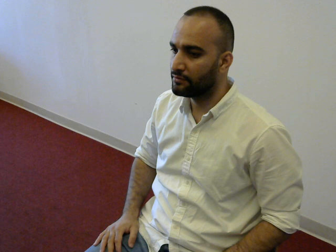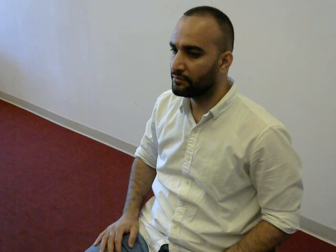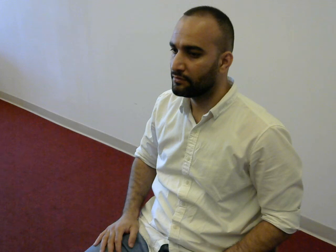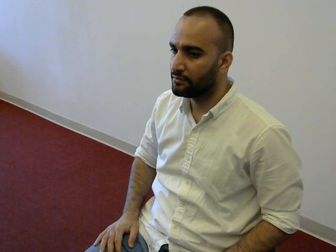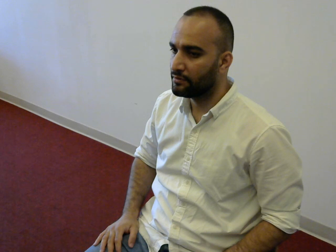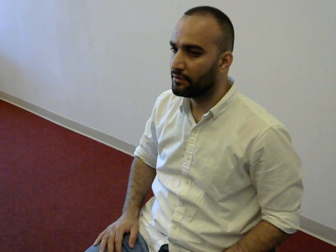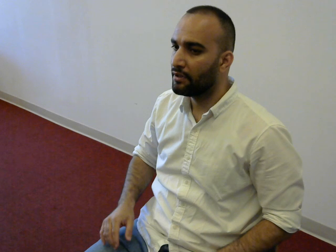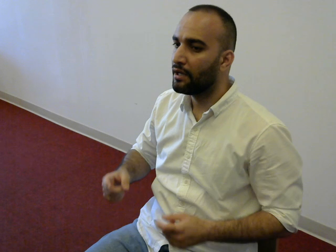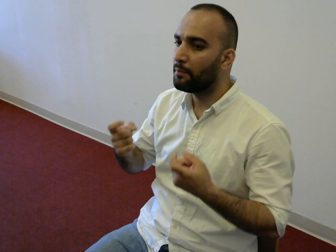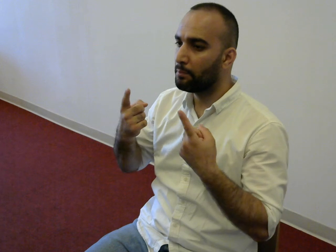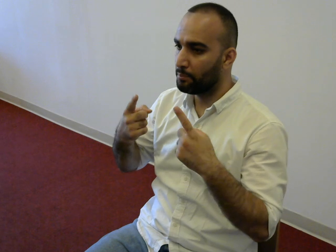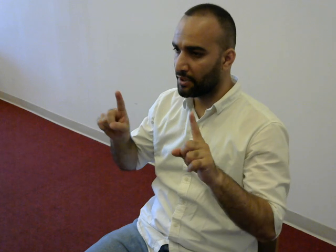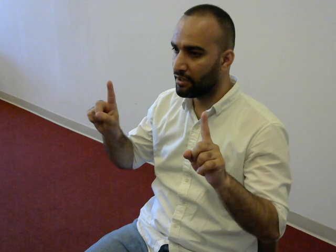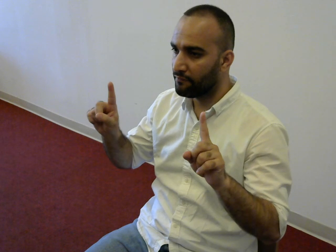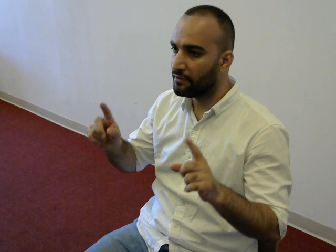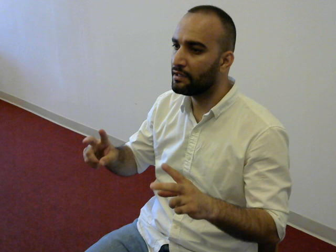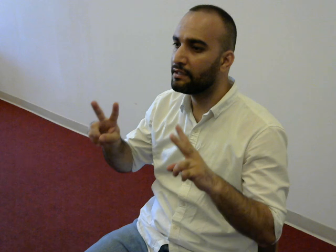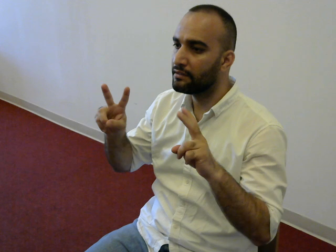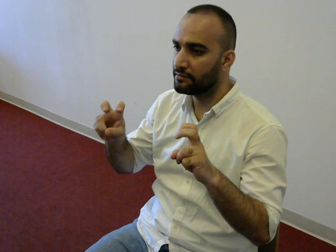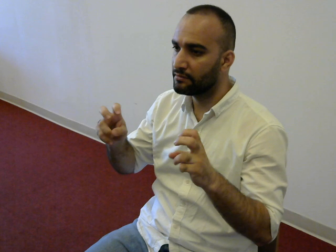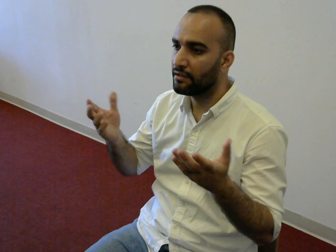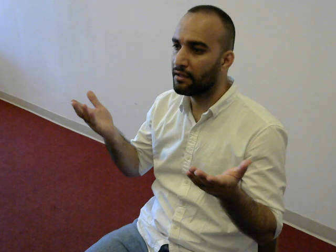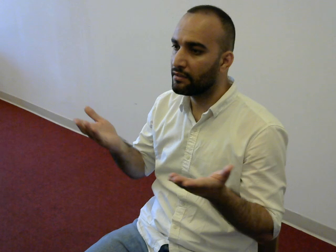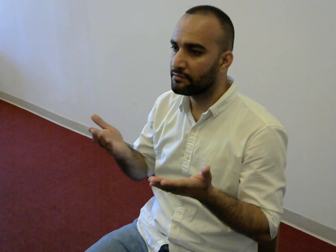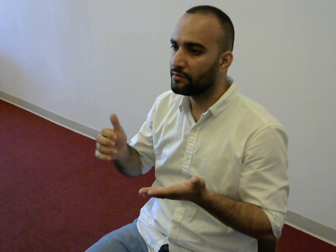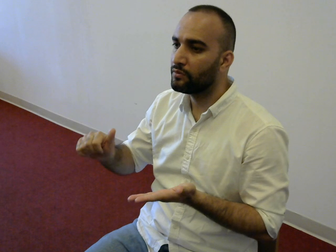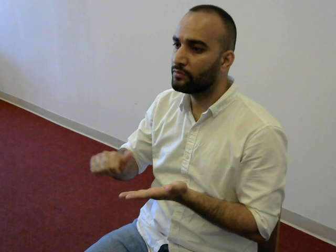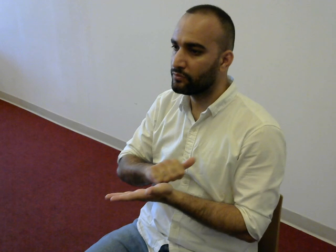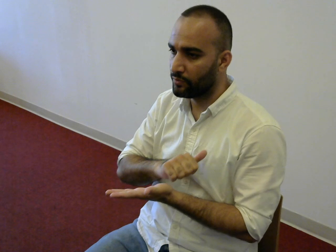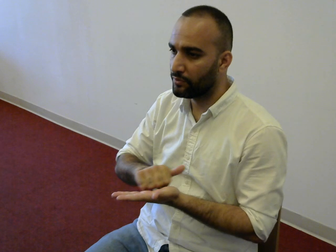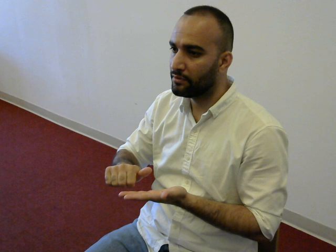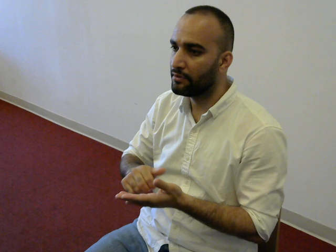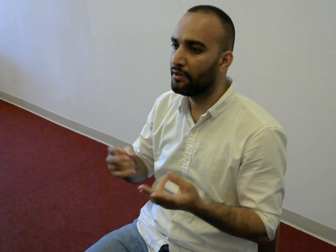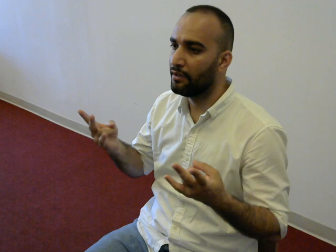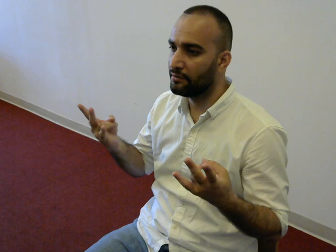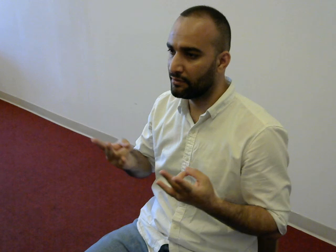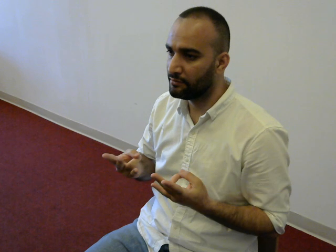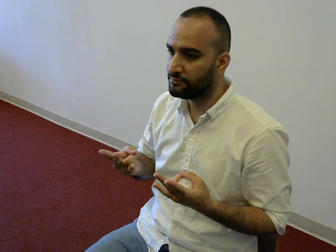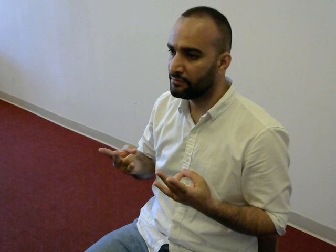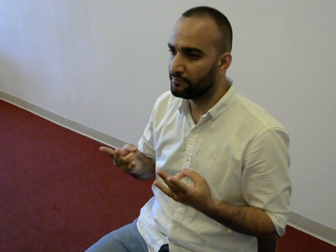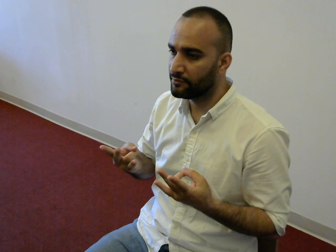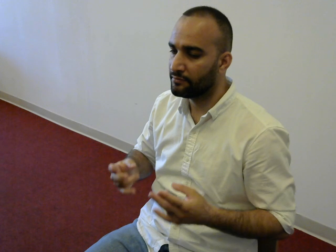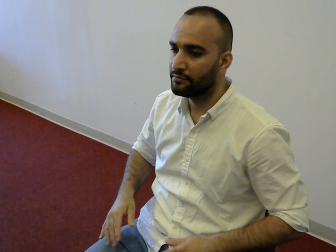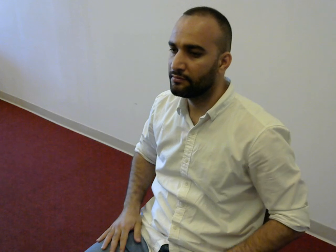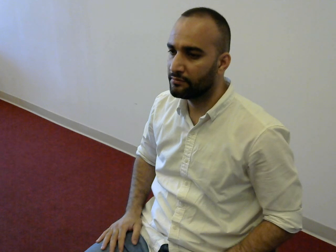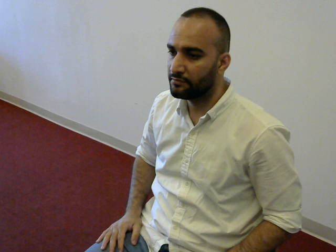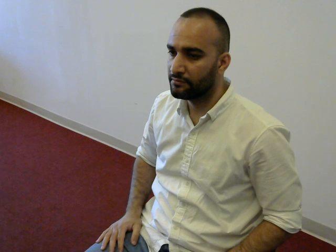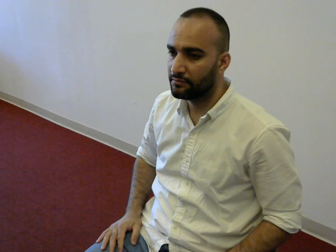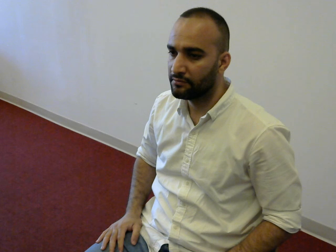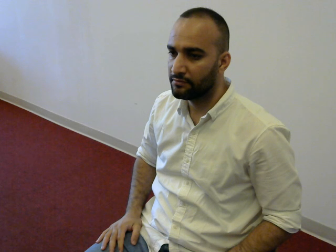Başqa hansı sənədlər lazımdır?